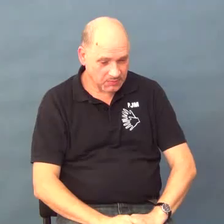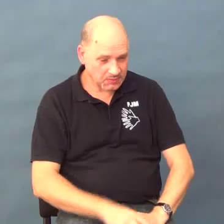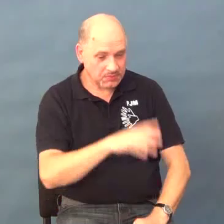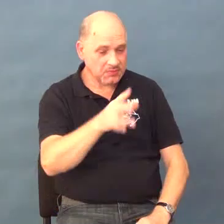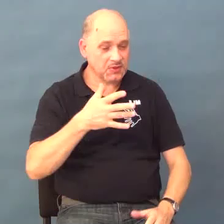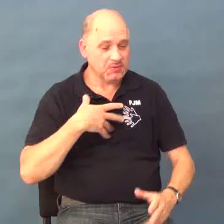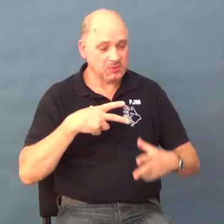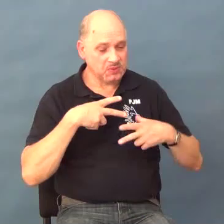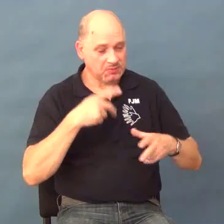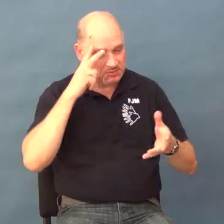Mam urlop zaplanowany.